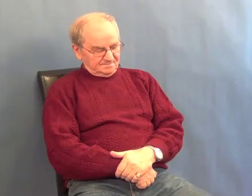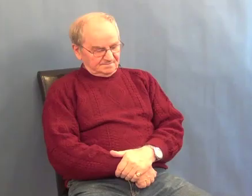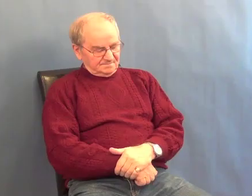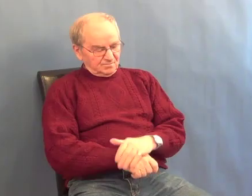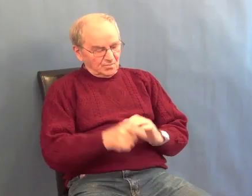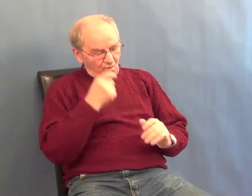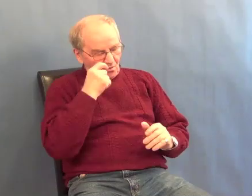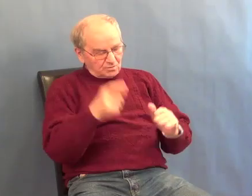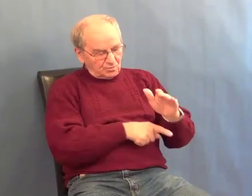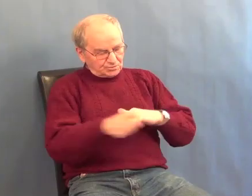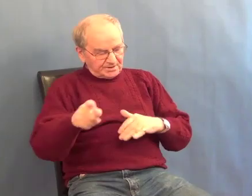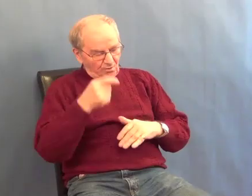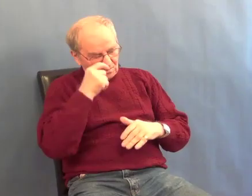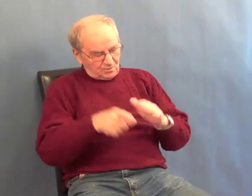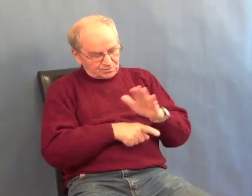Kot uciekł.